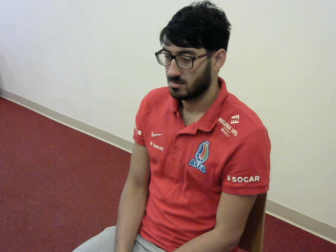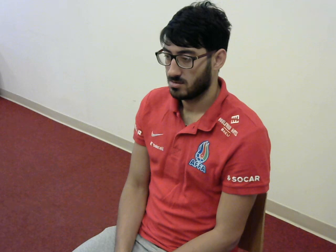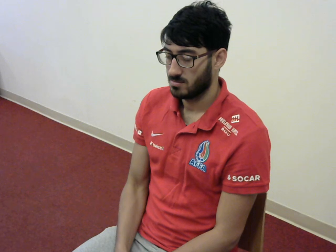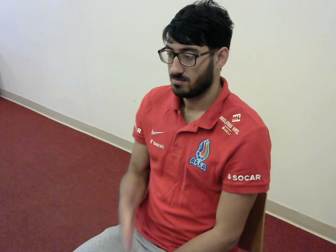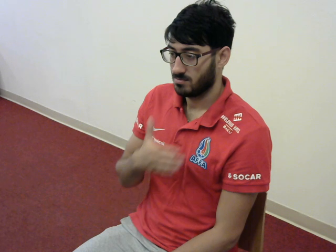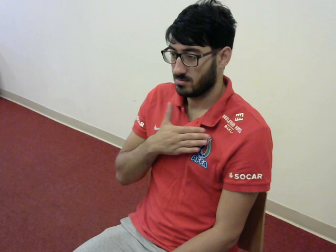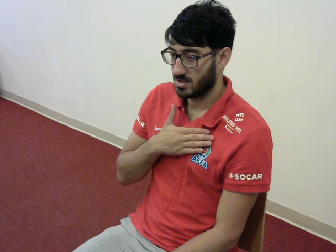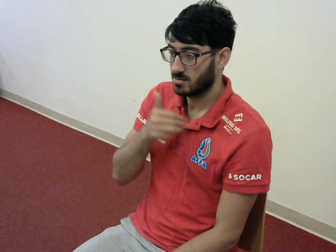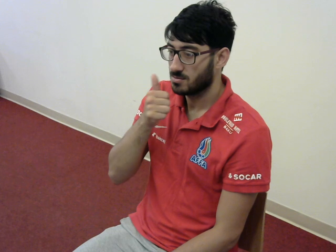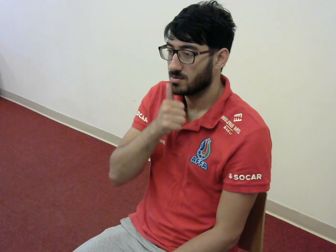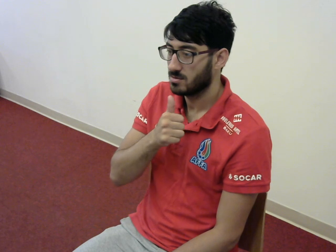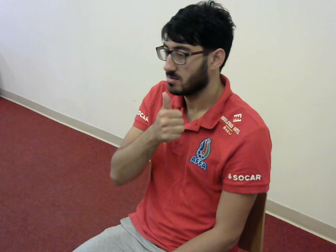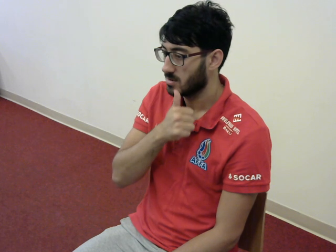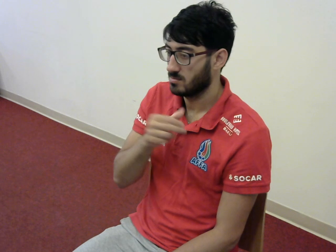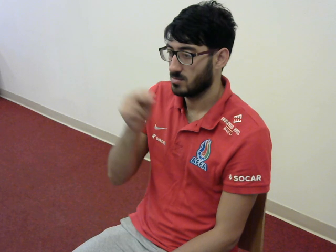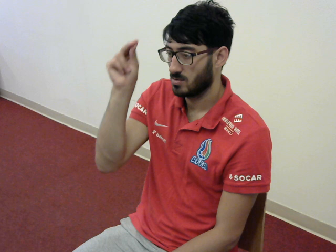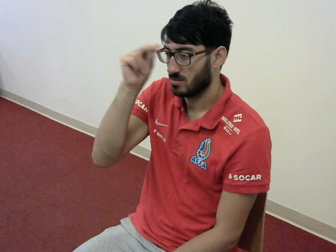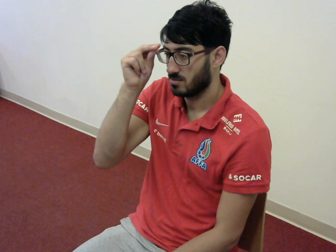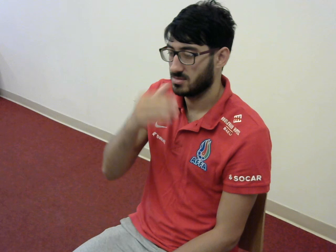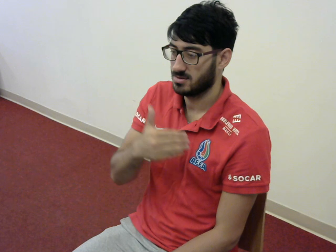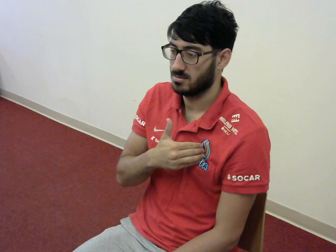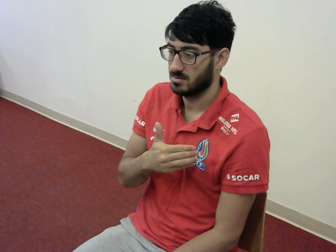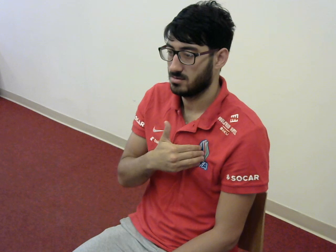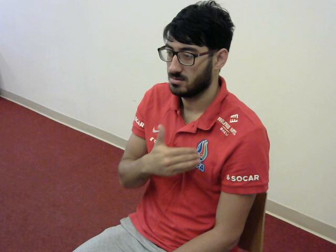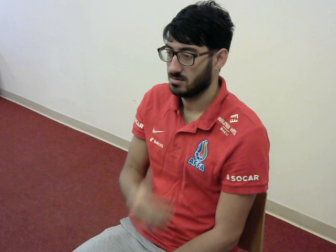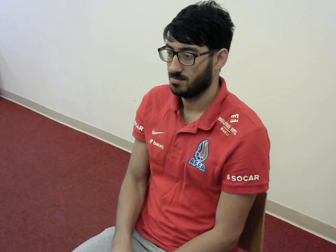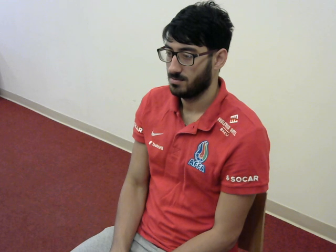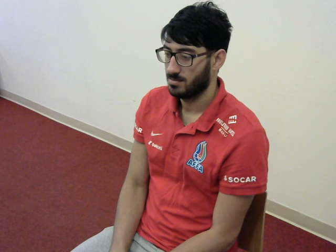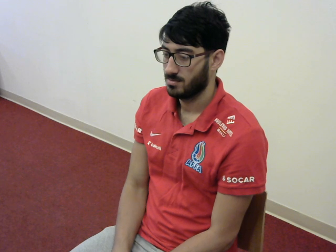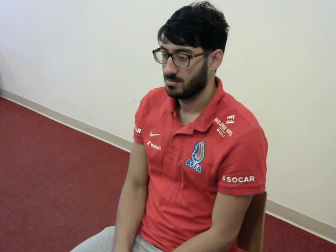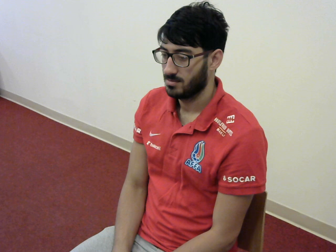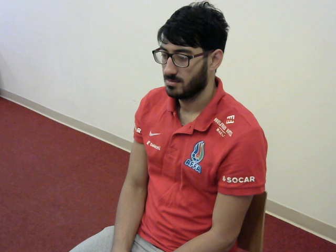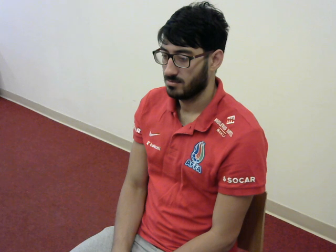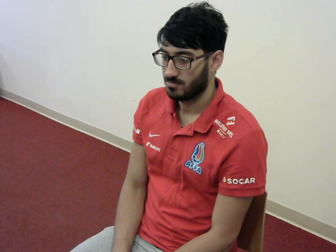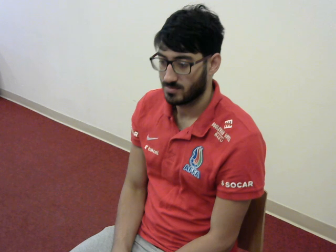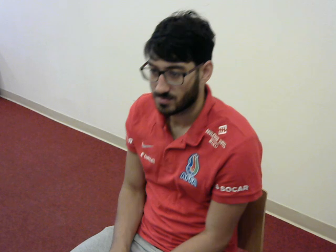Mən kodlaşdırma öyrənmək istəyirəm